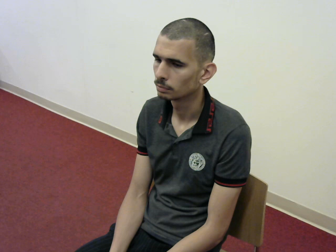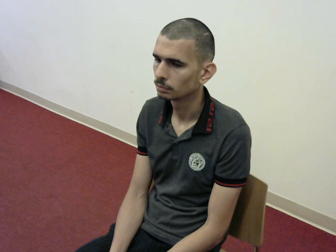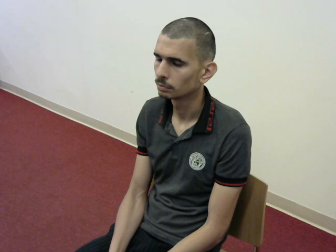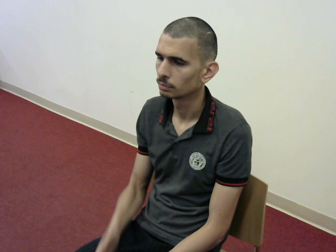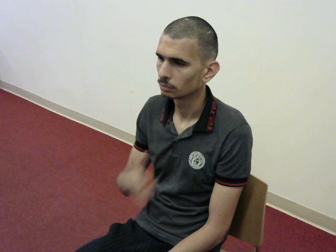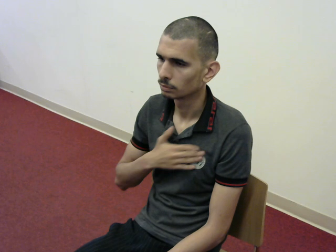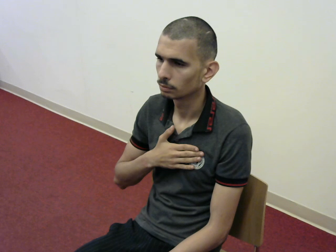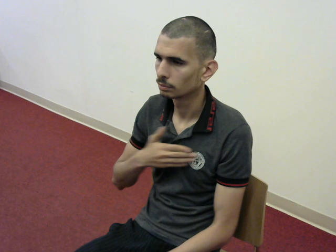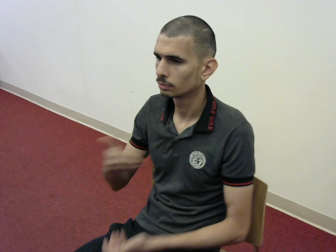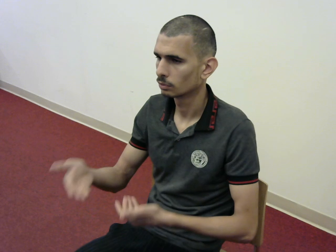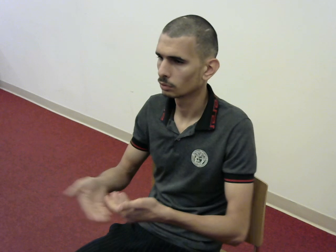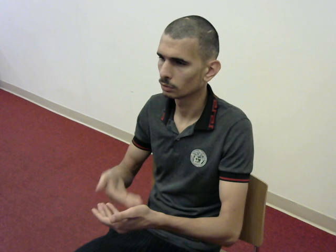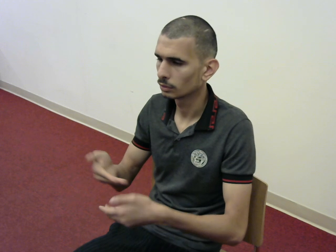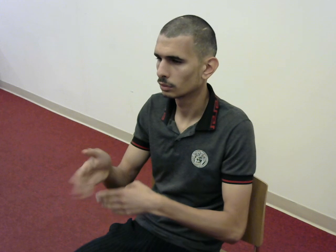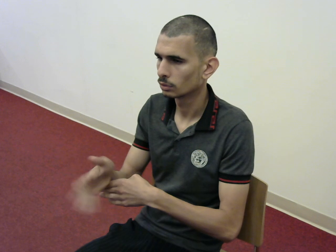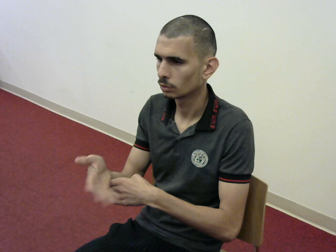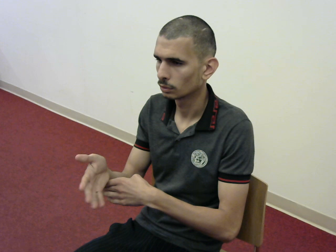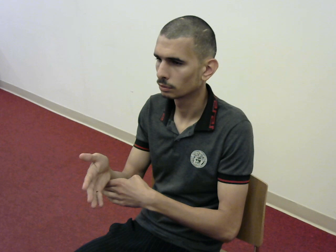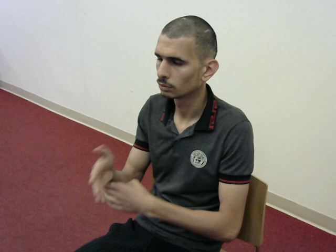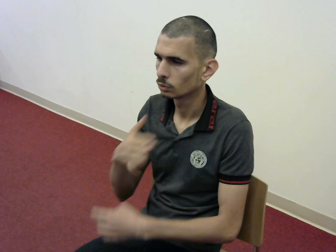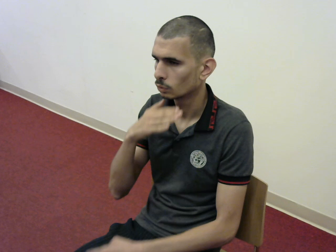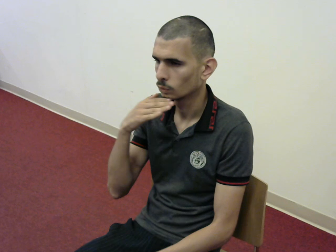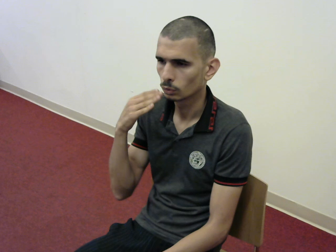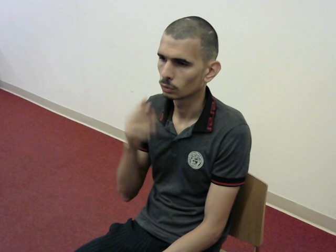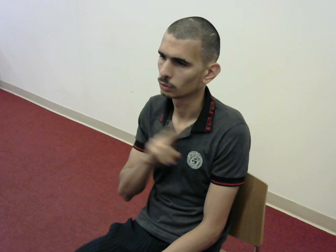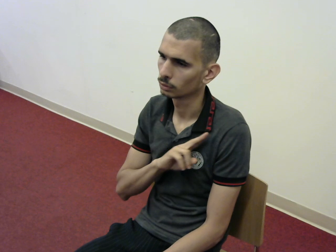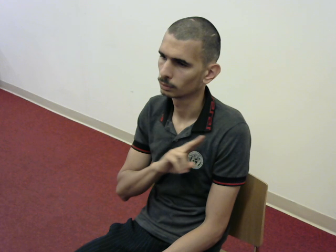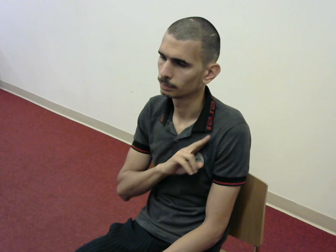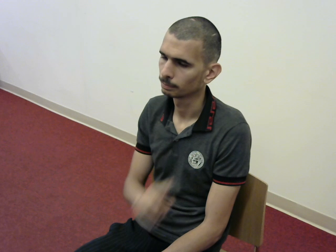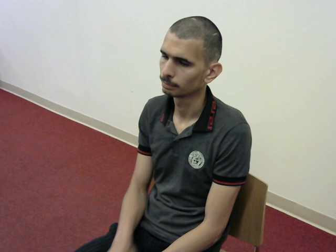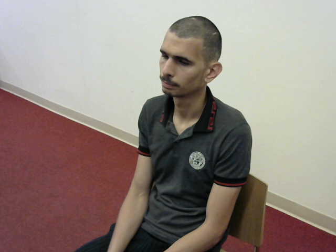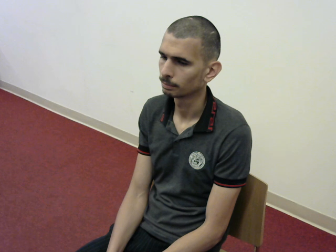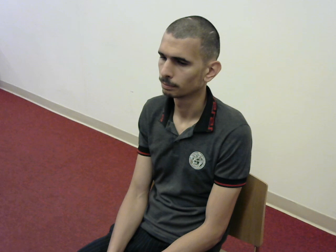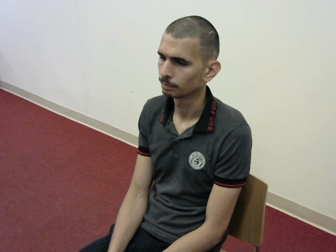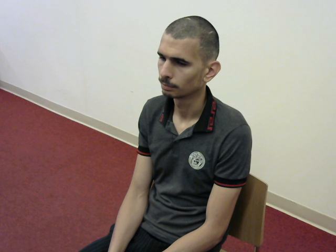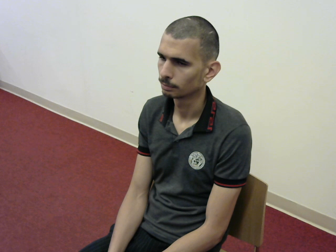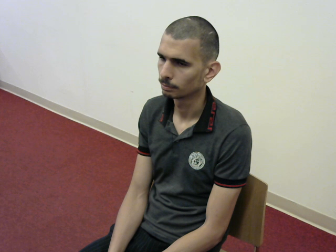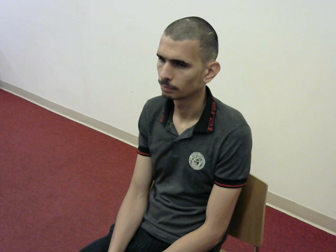Mən piyada gəzməyi çox sevirəm